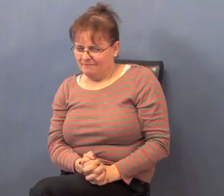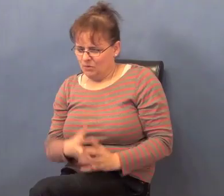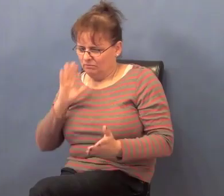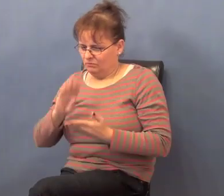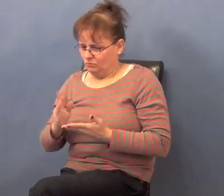Powtórz.